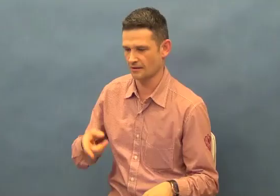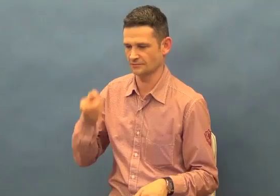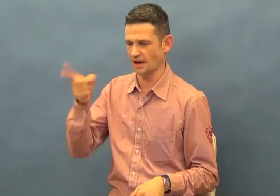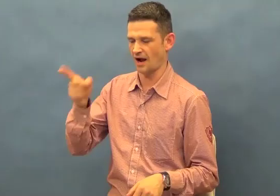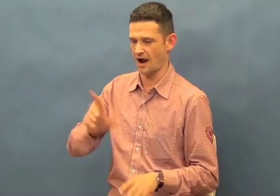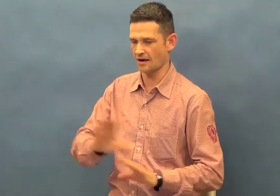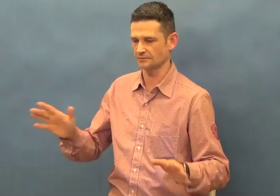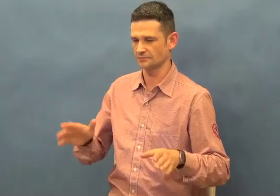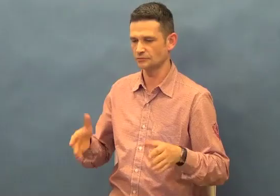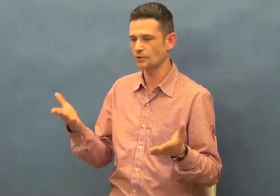Zakaz, nie.